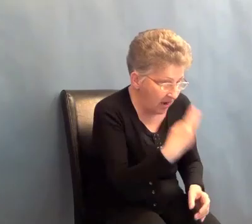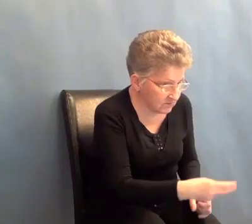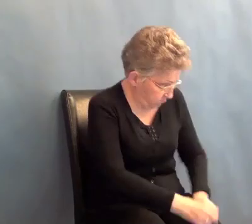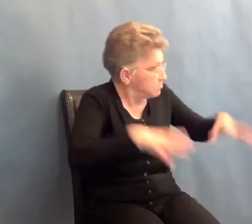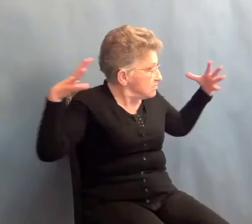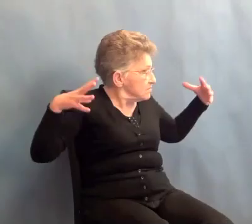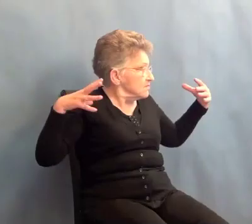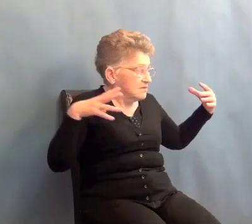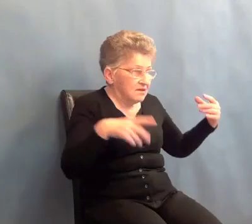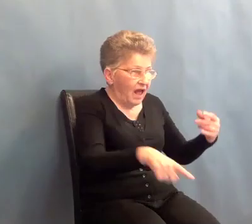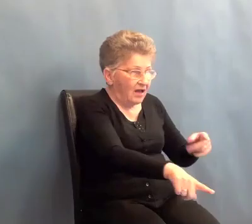Patrzy i się przestraszył.